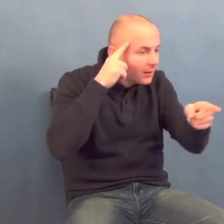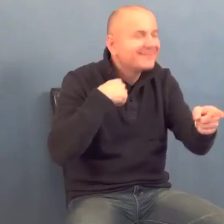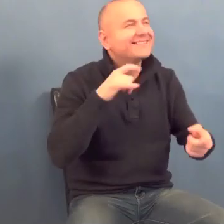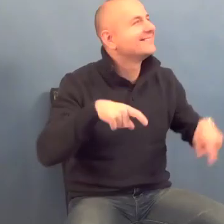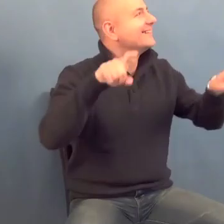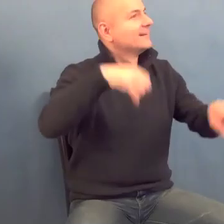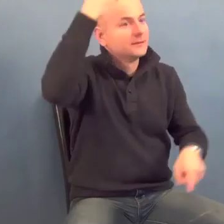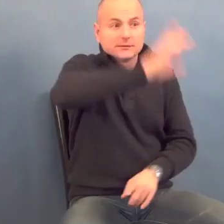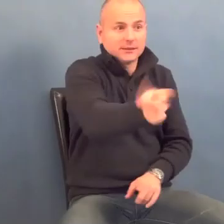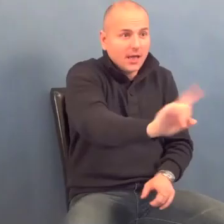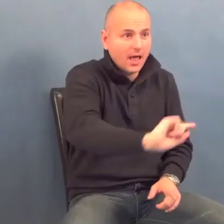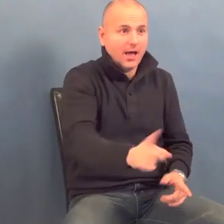A ludzie patrzą na nią, wskakują do niej kąpią się.